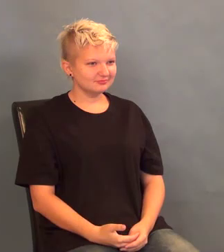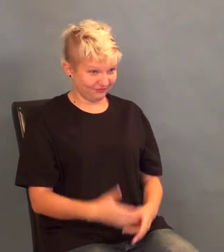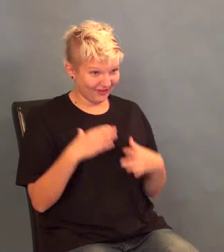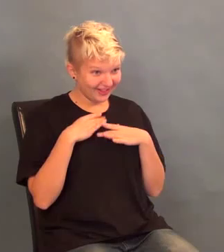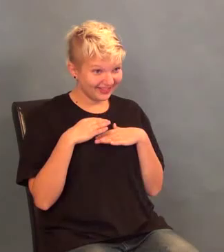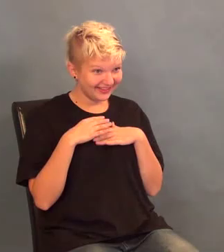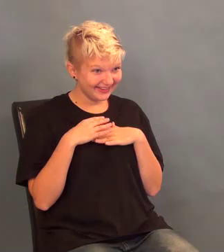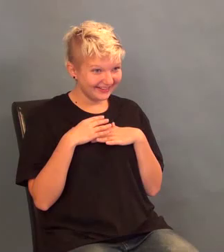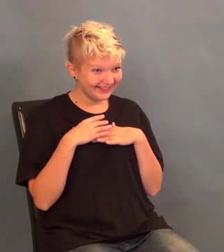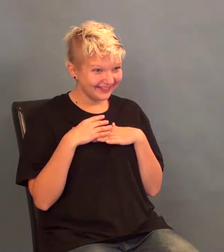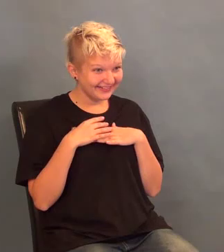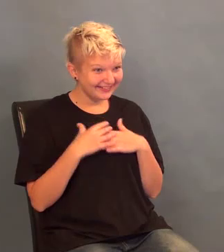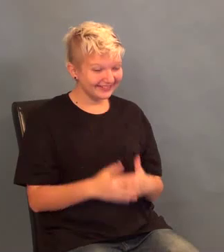Masz wolne?